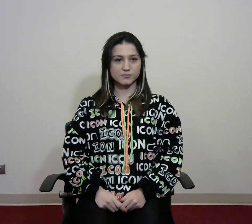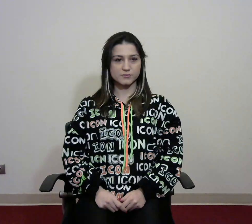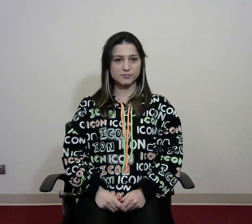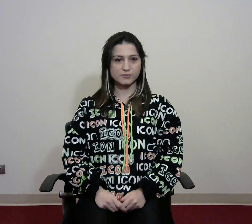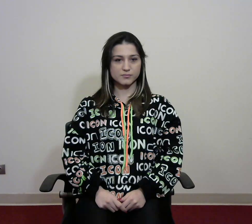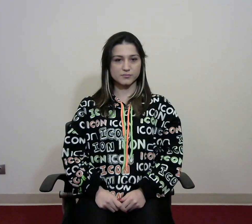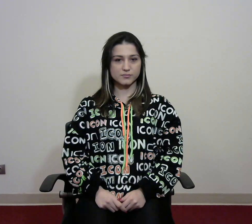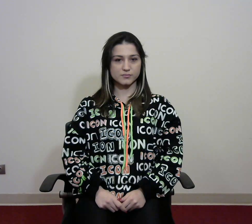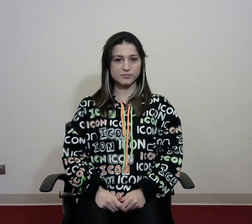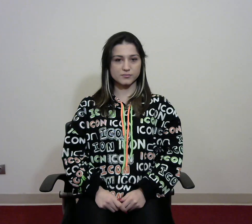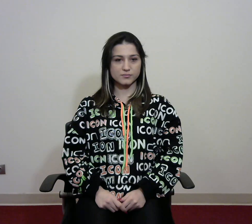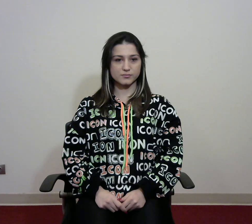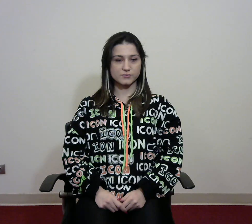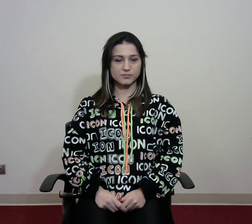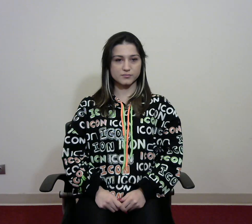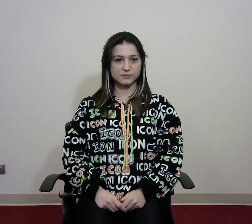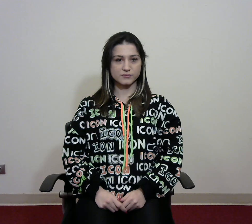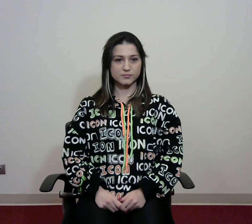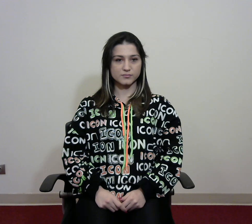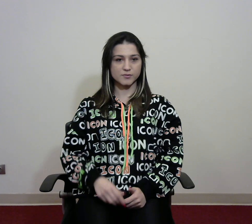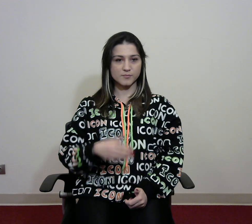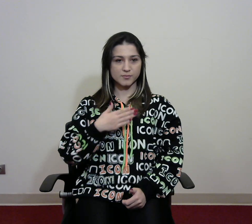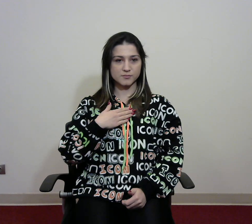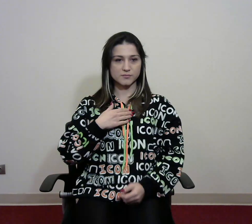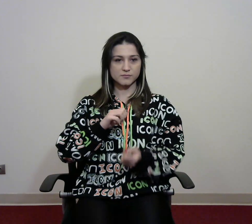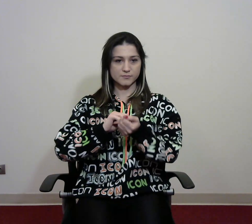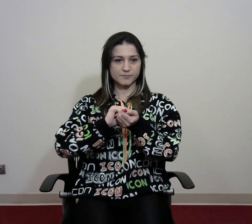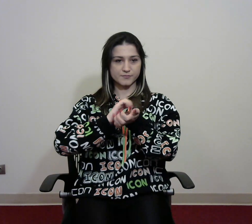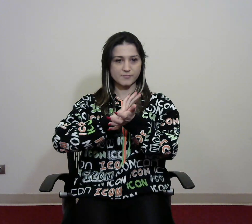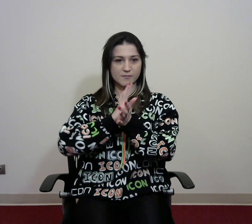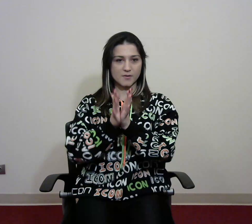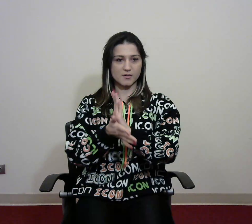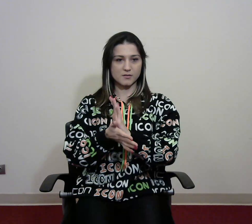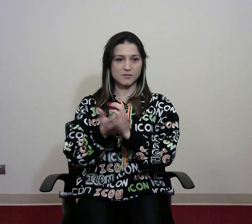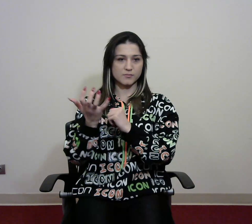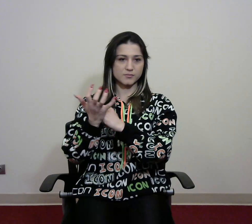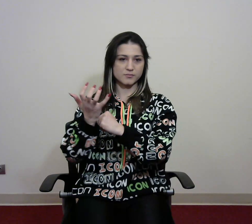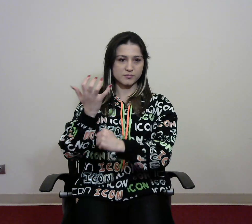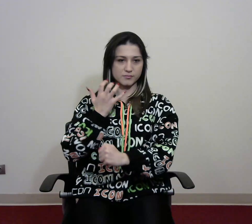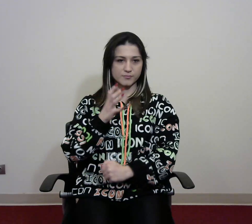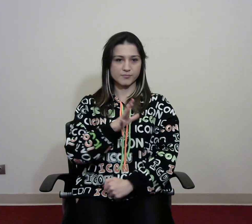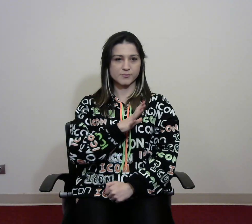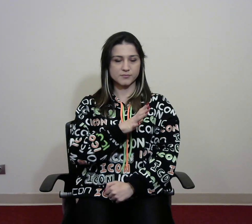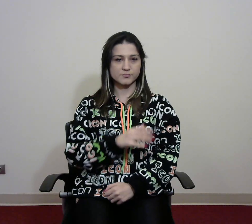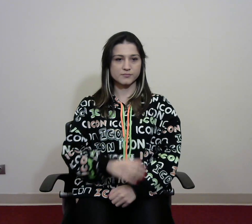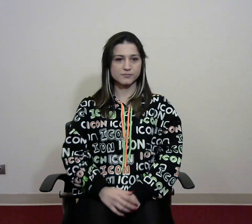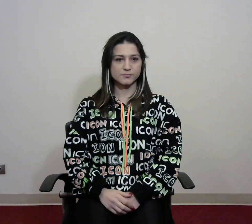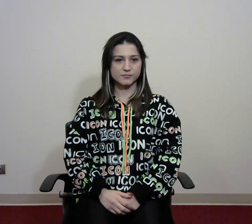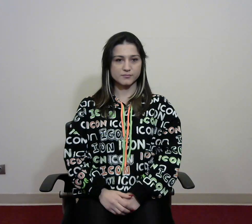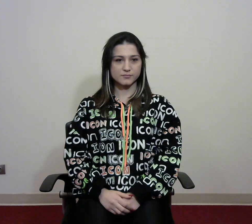Məni ASAN Xidmətdən bura göndəriblər